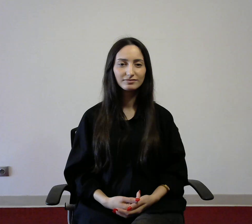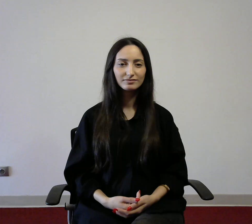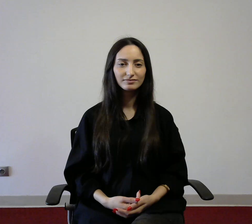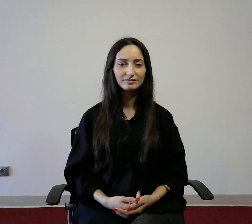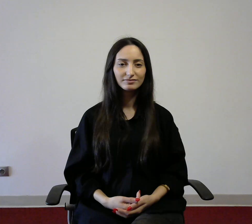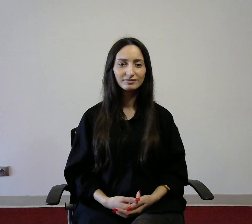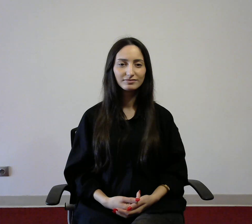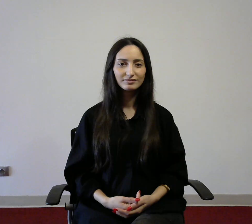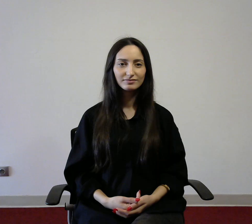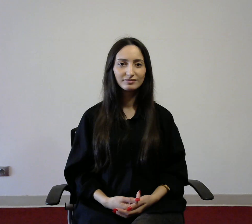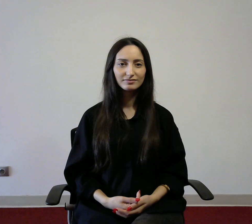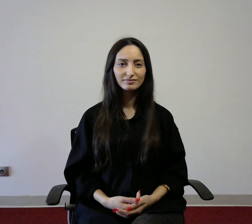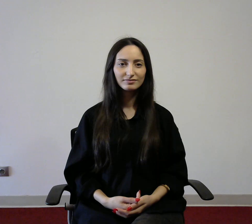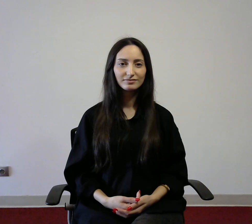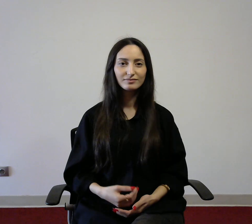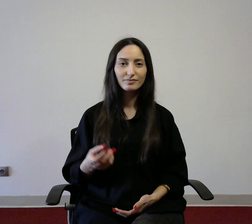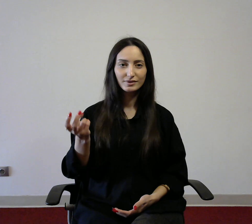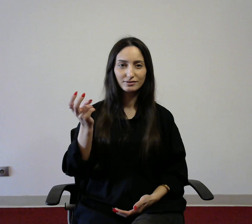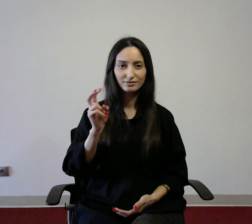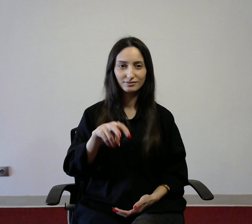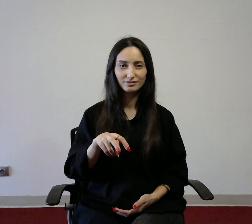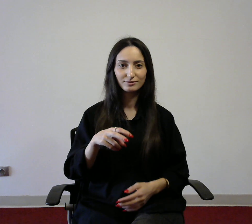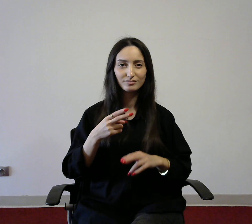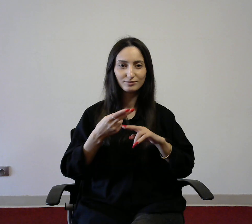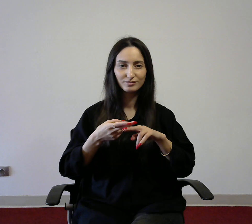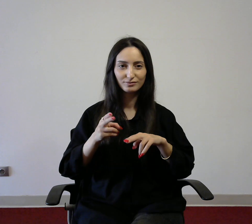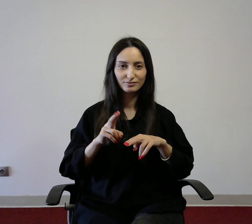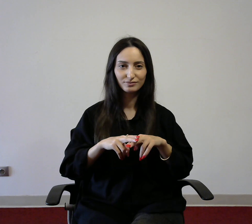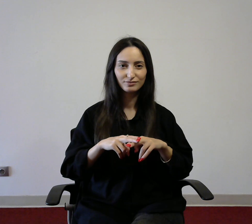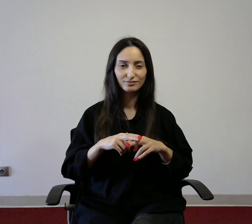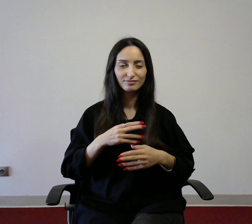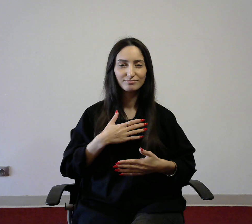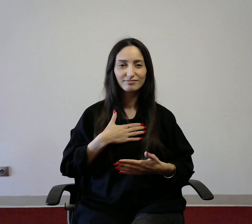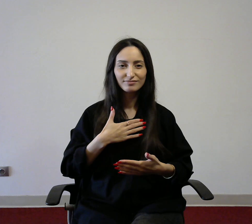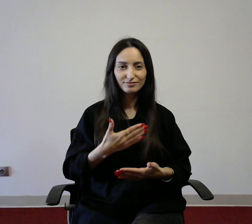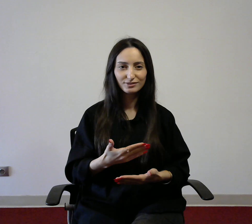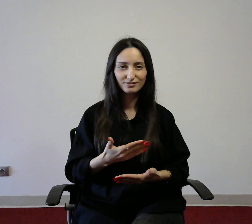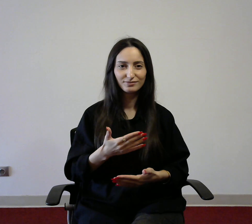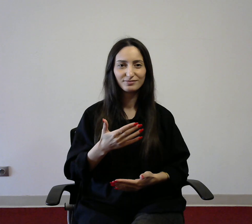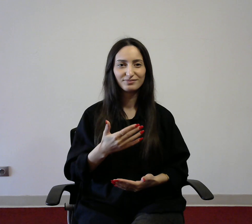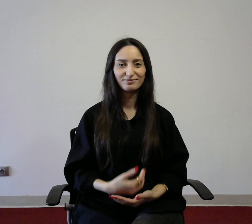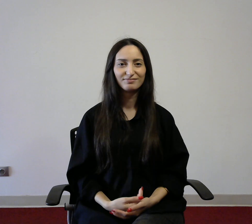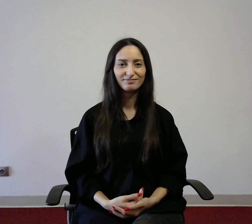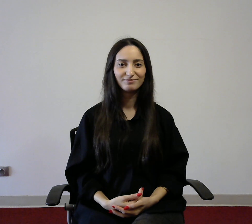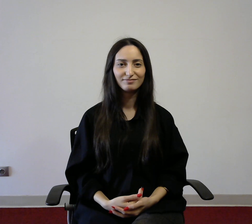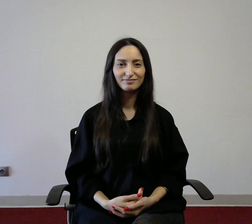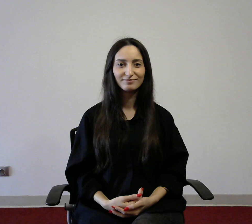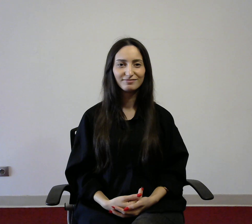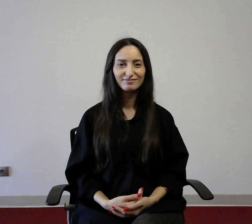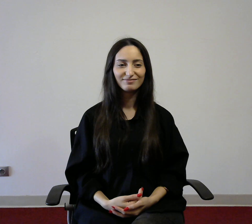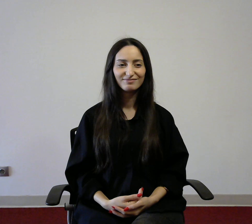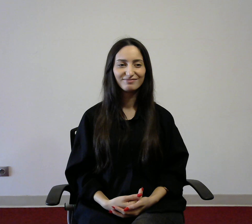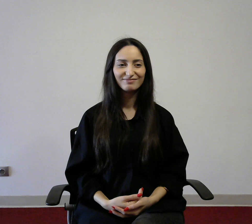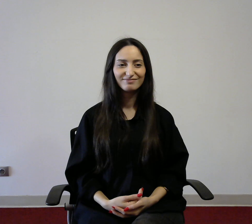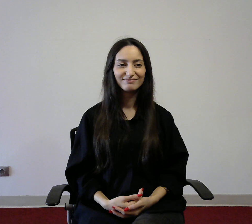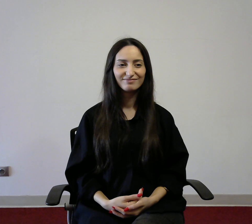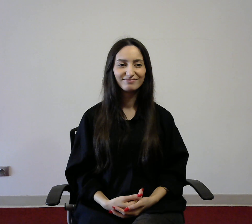Gəldiyinizə görə minnətdaram